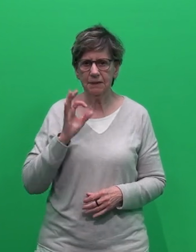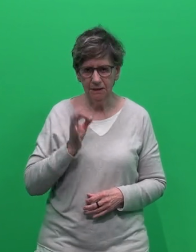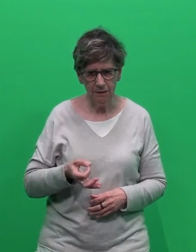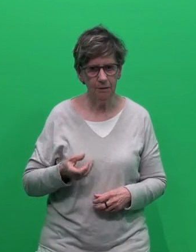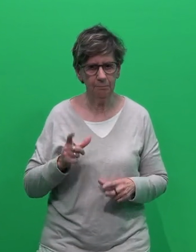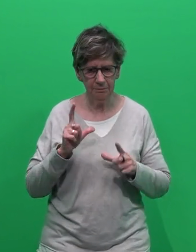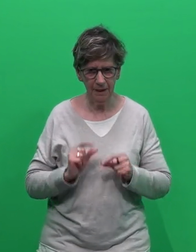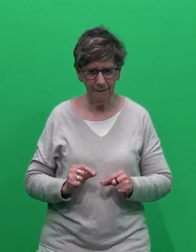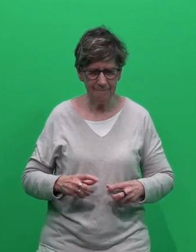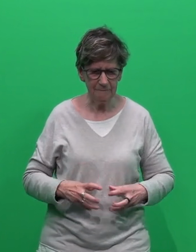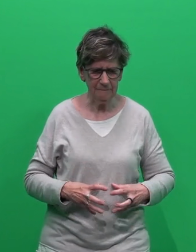Sí, sempre se m'infla el peu, el peu esquerre.